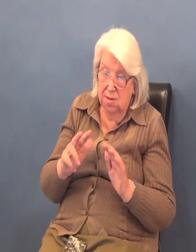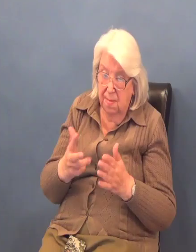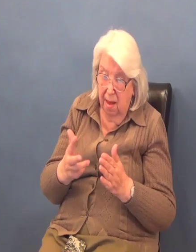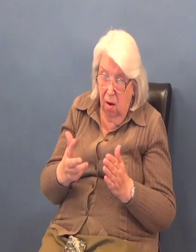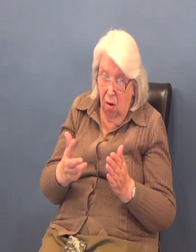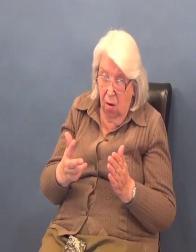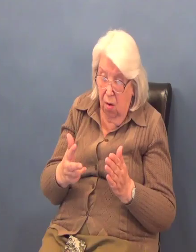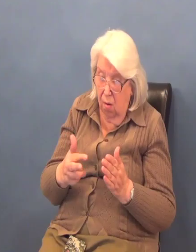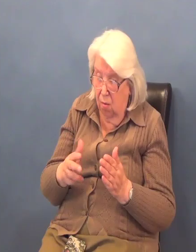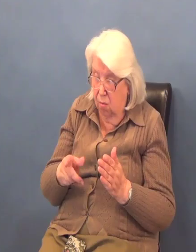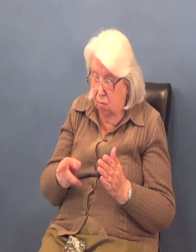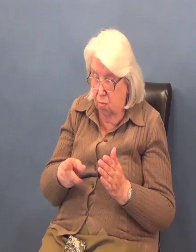Ósmy?